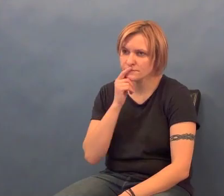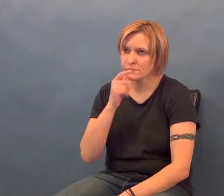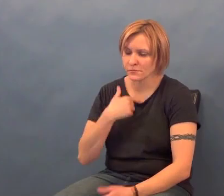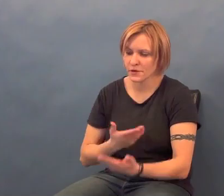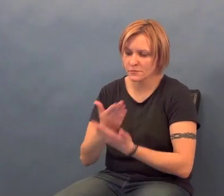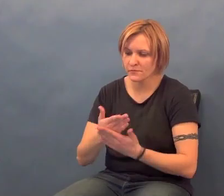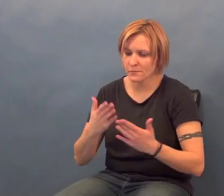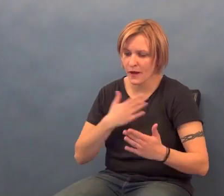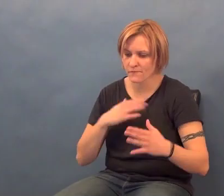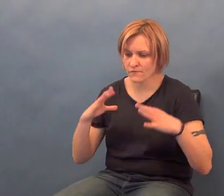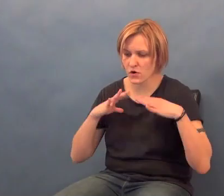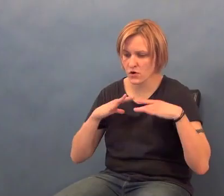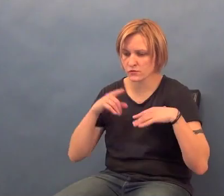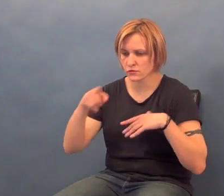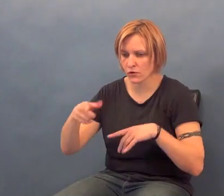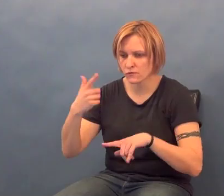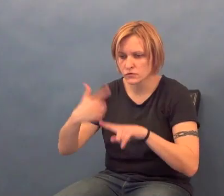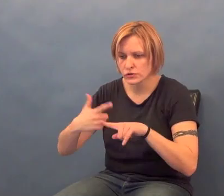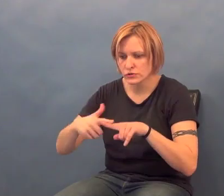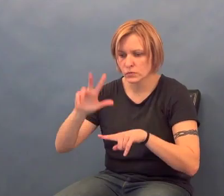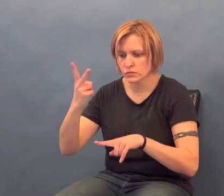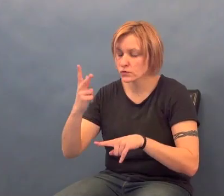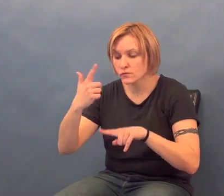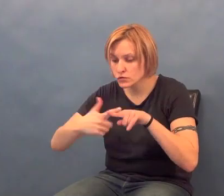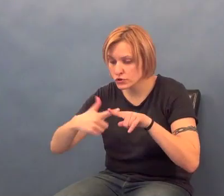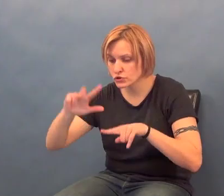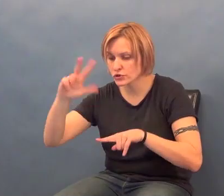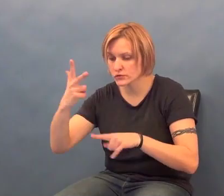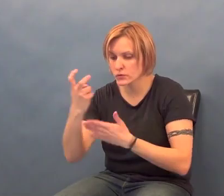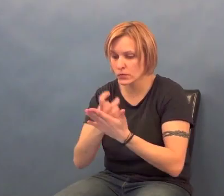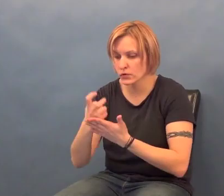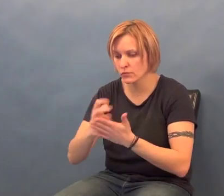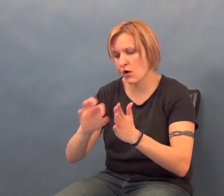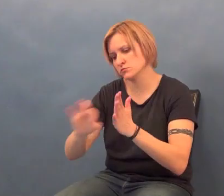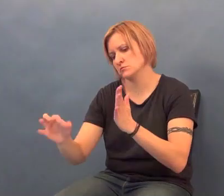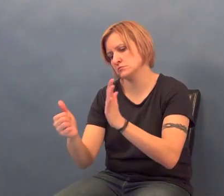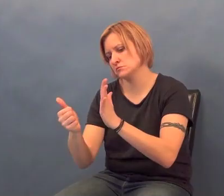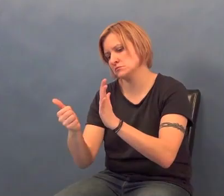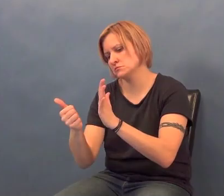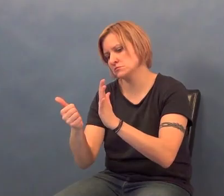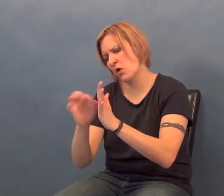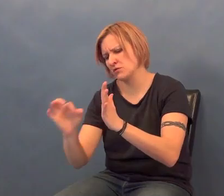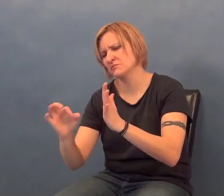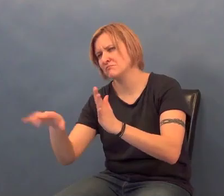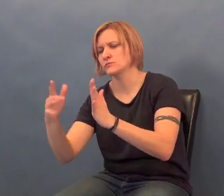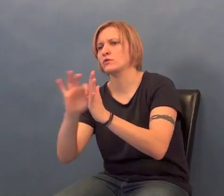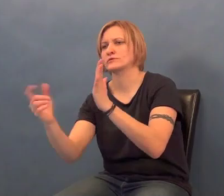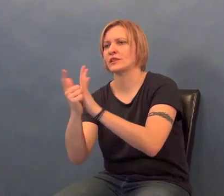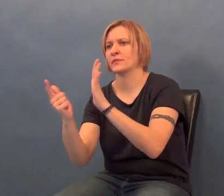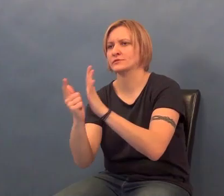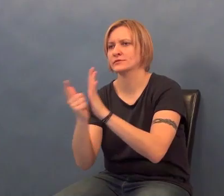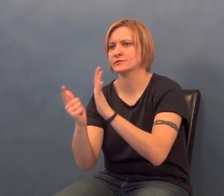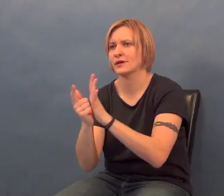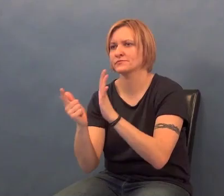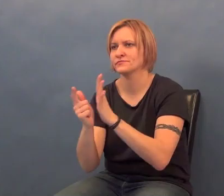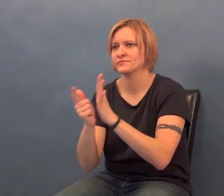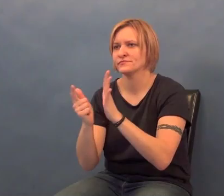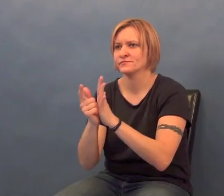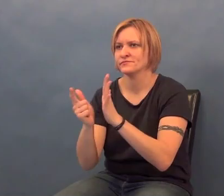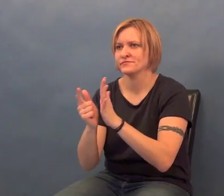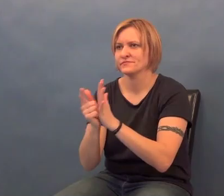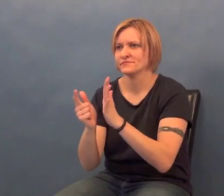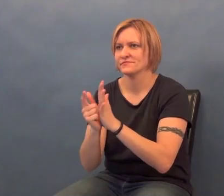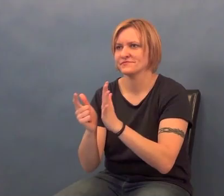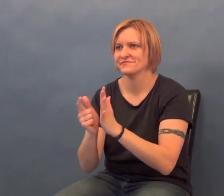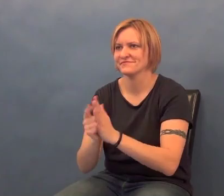Moja propozycja, mam wolne dwudziestego trzeciego, nie, dwudziestego trzeciego lutego od szesnastej... Od około siedemnastej.